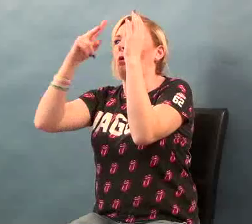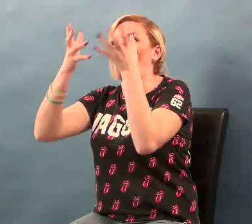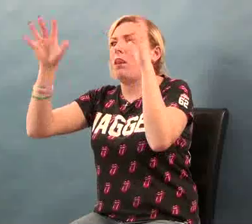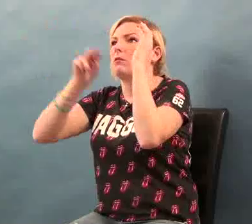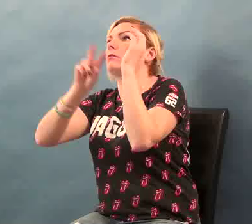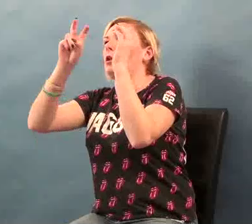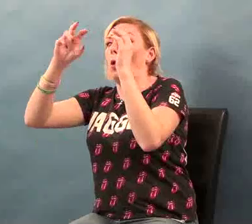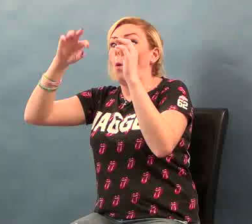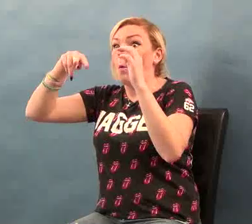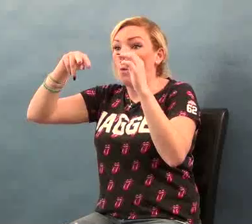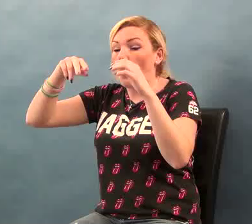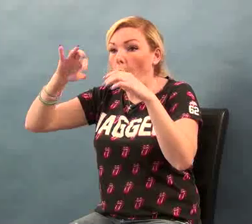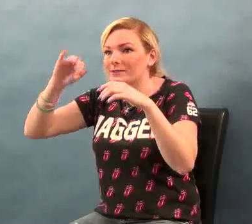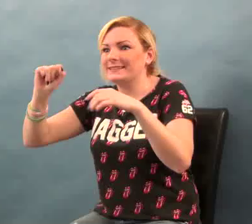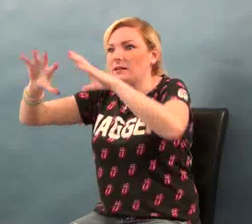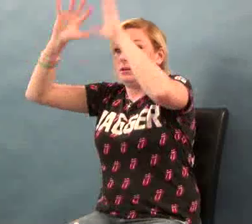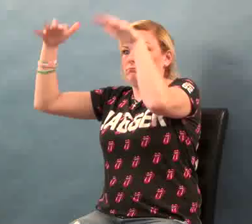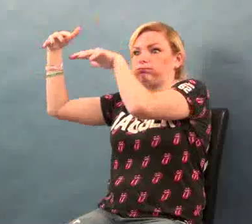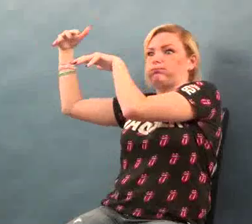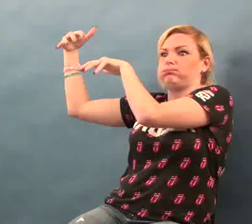Pies zauważył, że osy wylatują z gniazda.